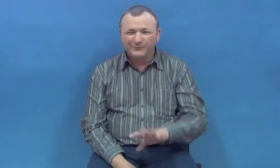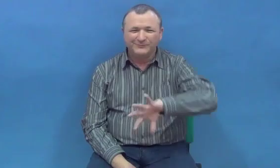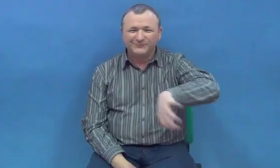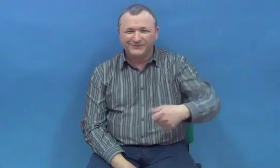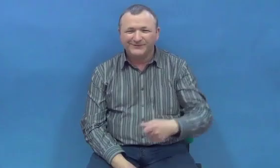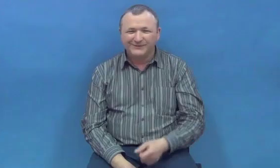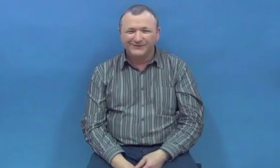Ukradło.